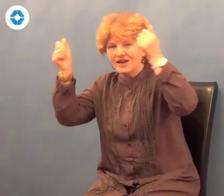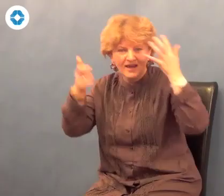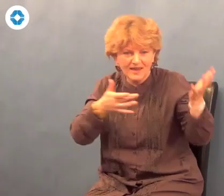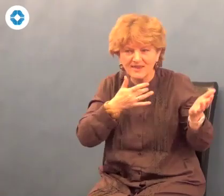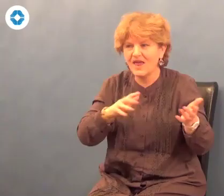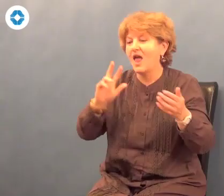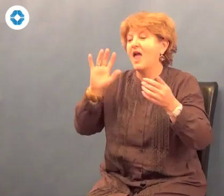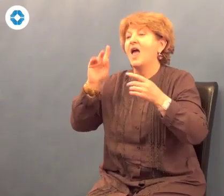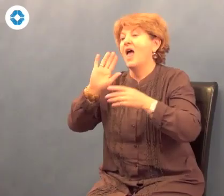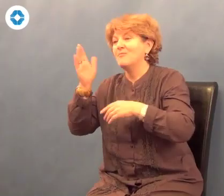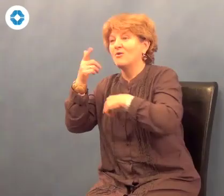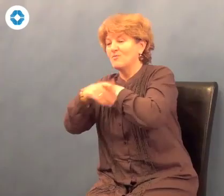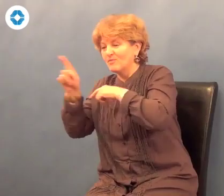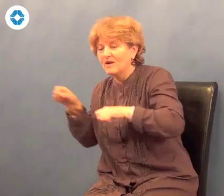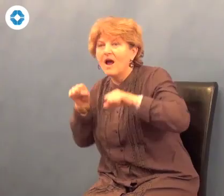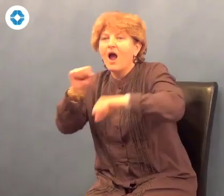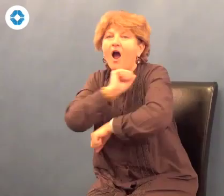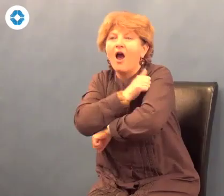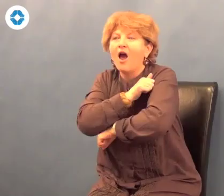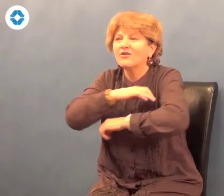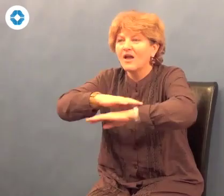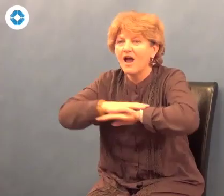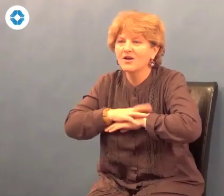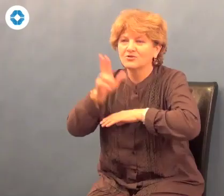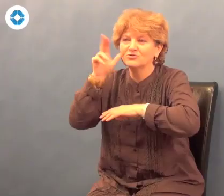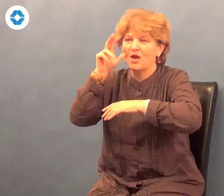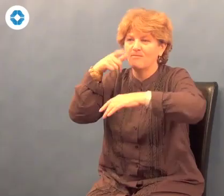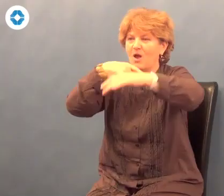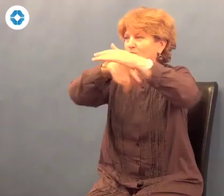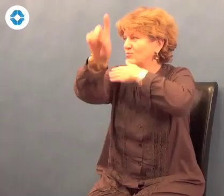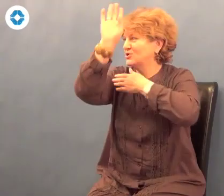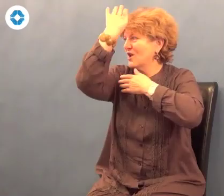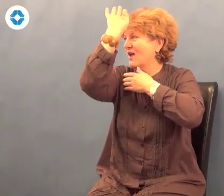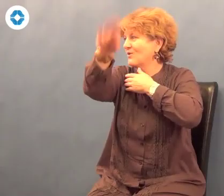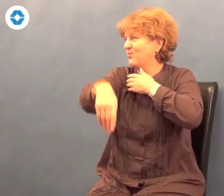Potem obaj wyjrzeli przez okno i zauważyli, że to tędy żaba uciekła.